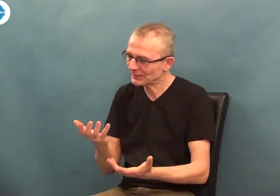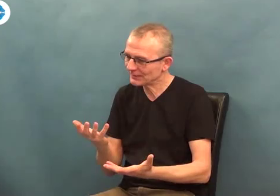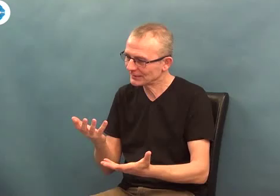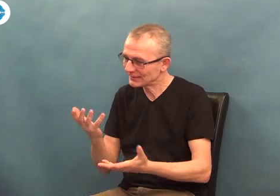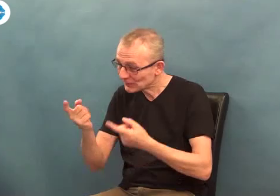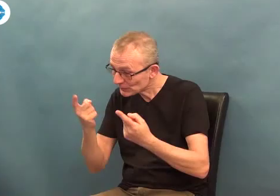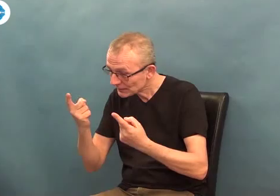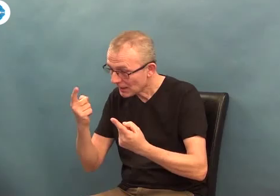Poszukamy, pomyślimy.